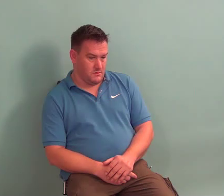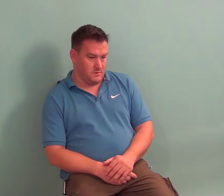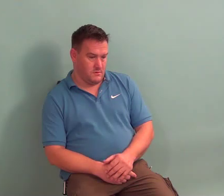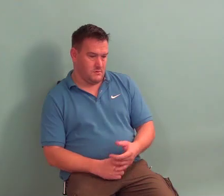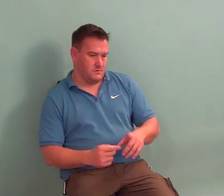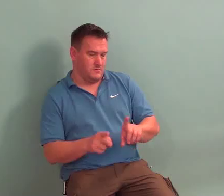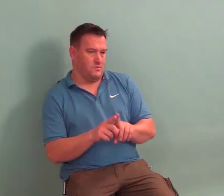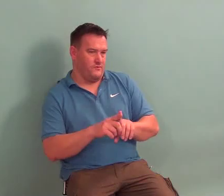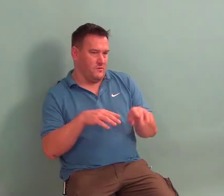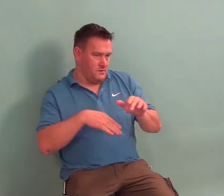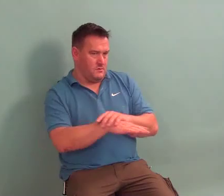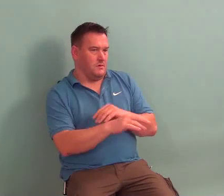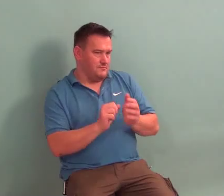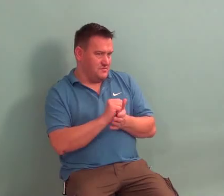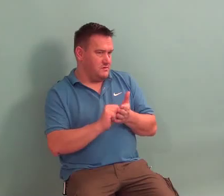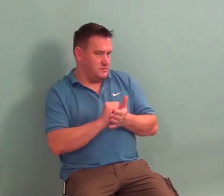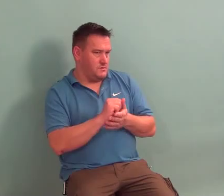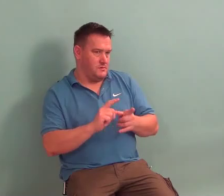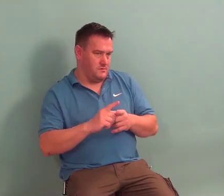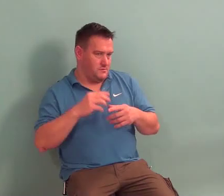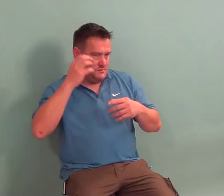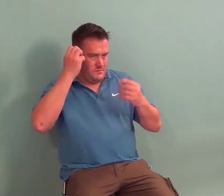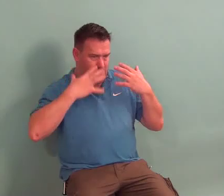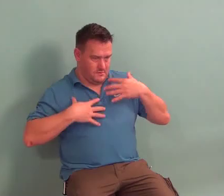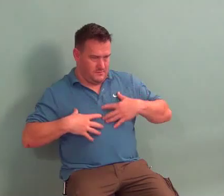Mycie w środku, również mycie ciała.